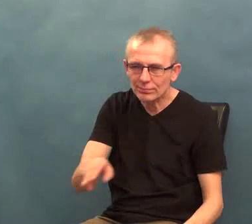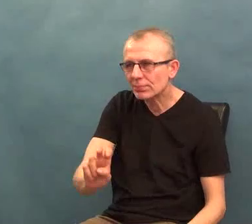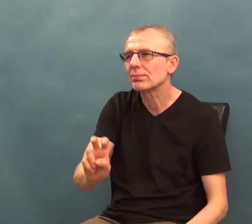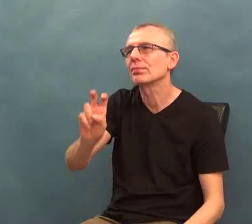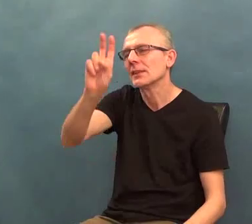Wjechał windą na górę.